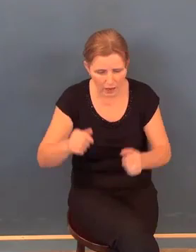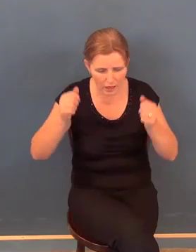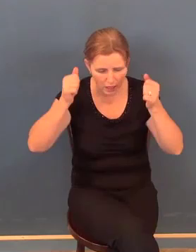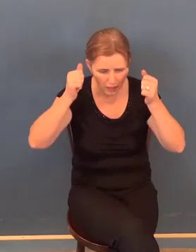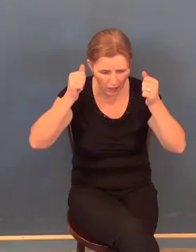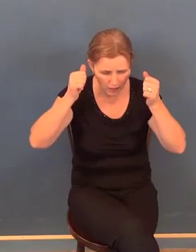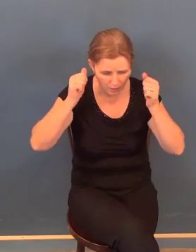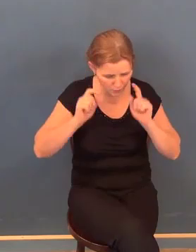Kask.